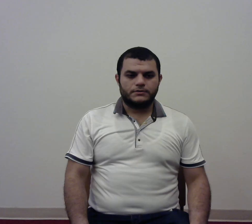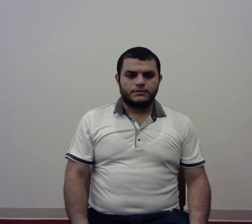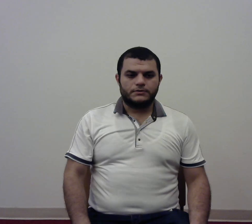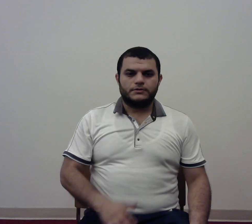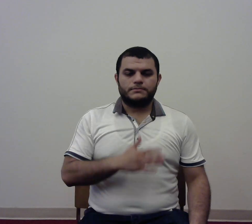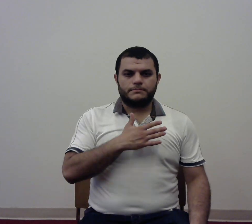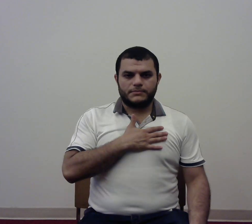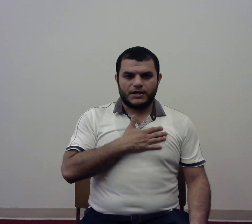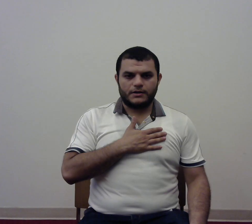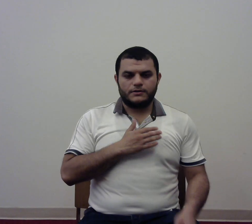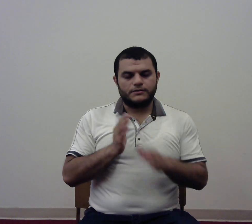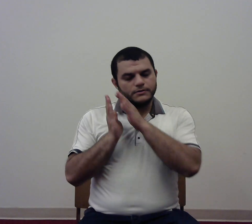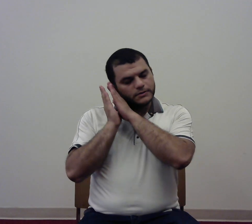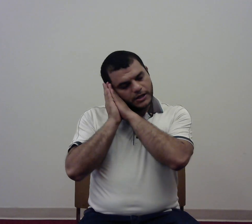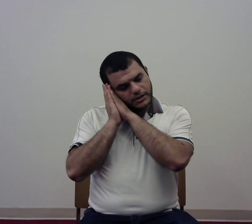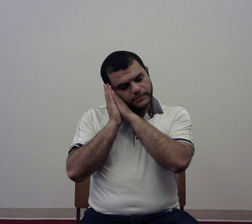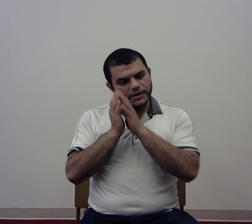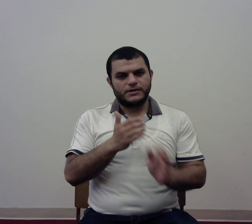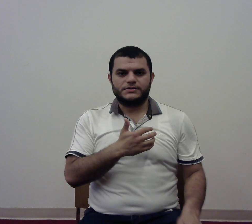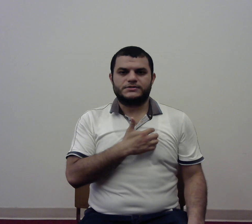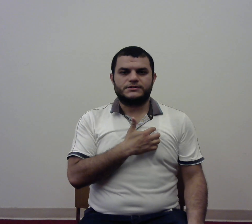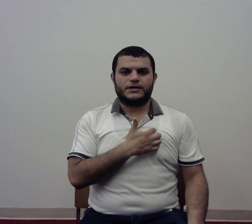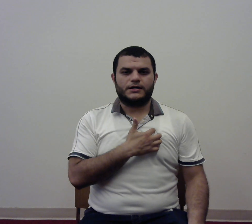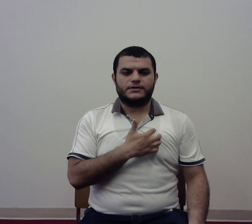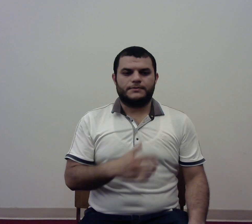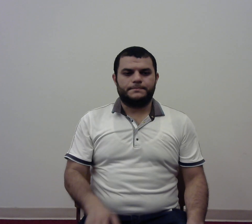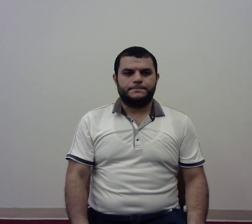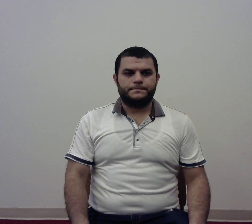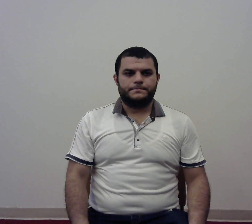Mən yatmaq istəyirəm